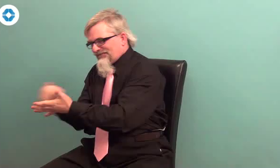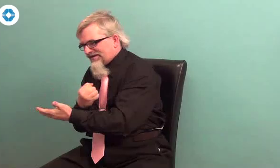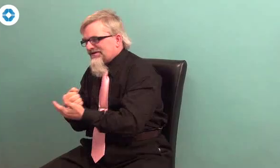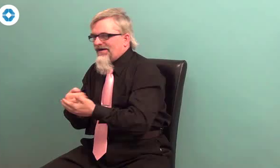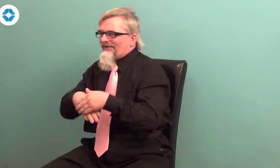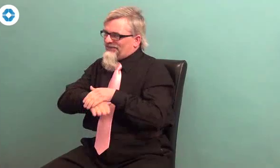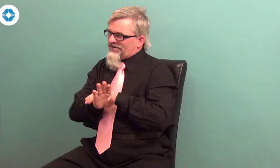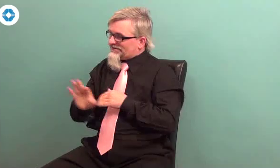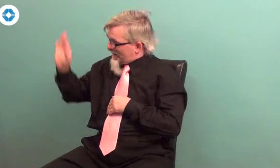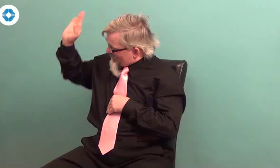Odchodzi i macha na pożegnanie.